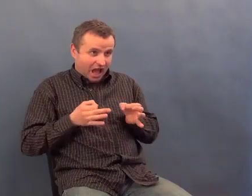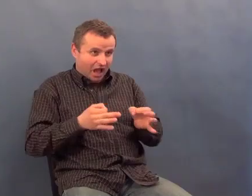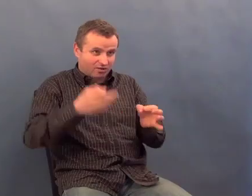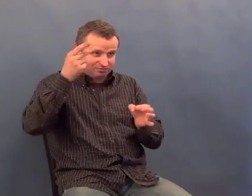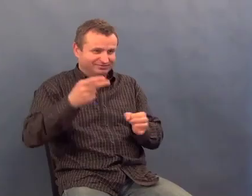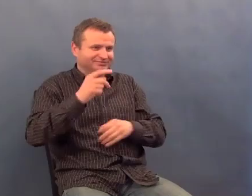Upadek na auto?